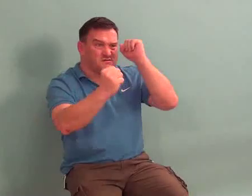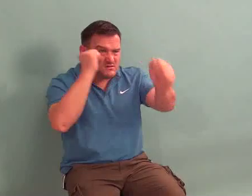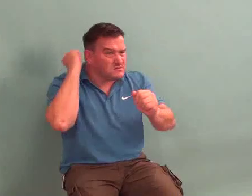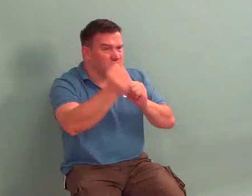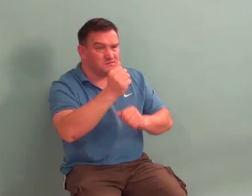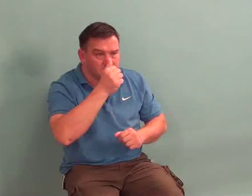Nie mogą.